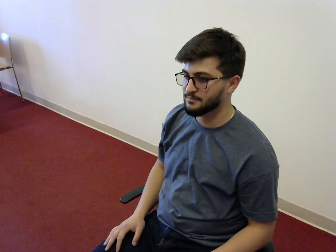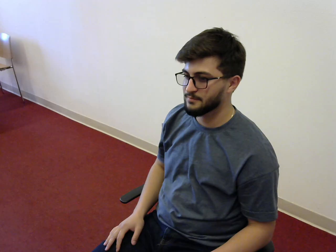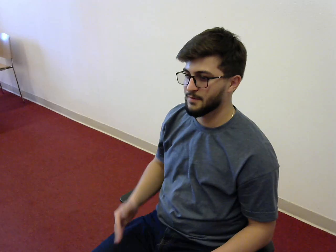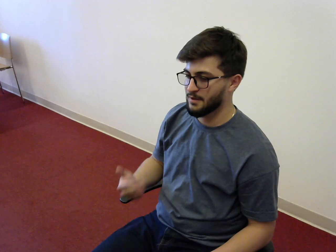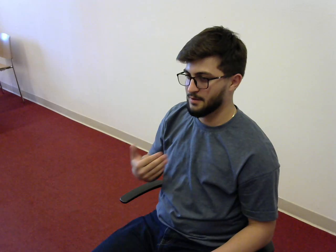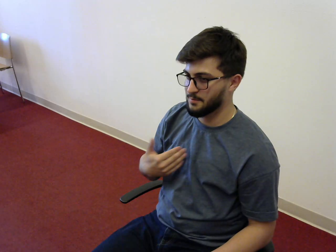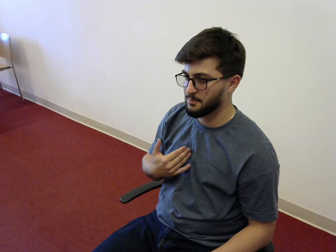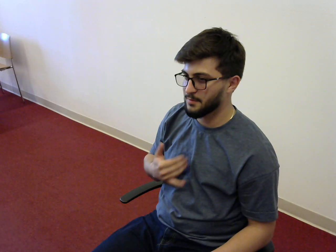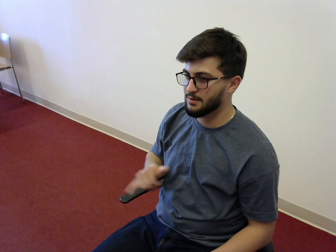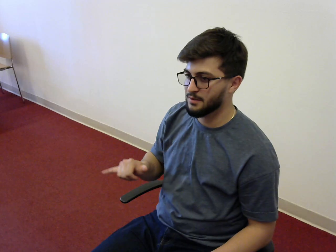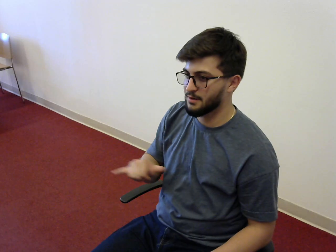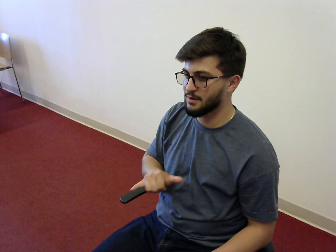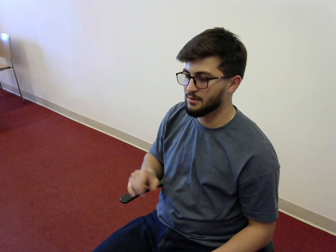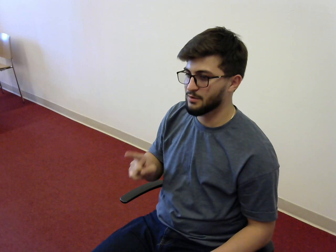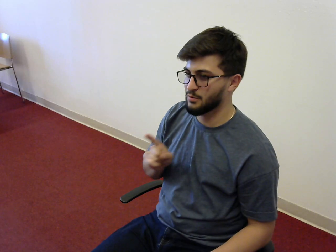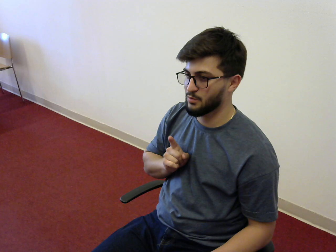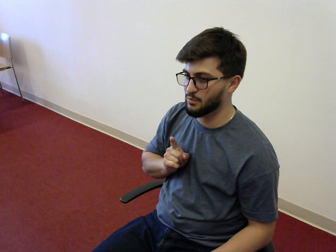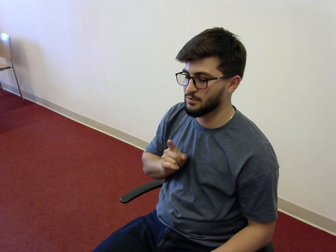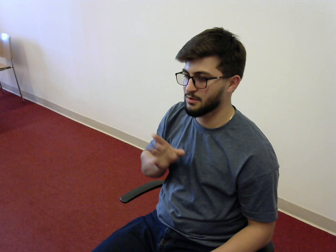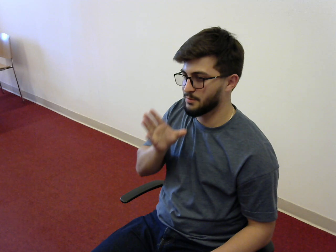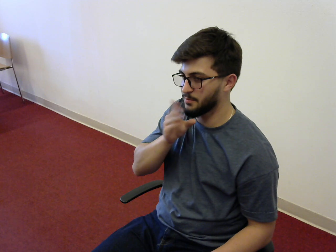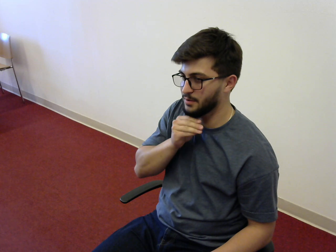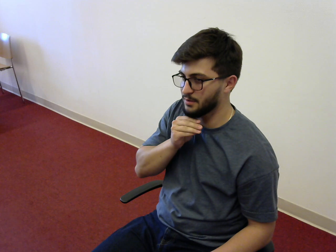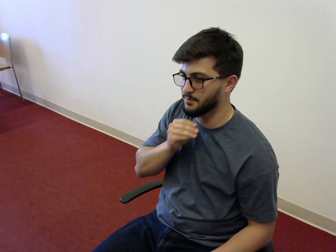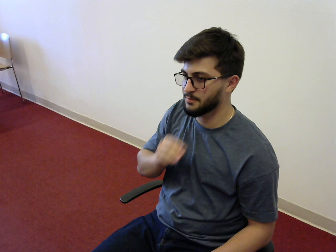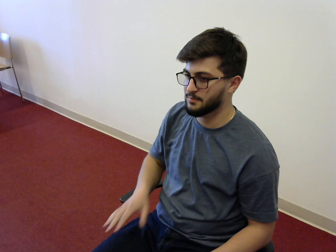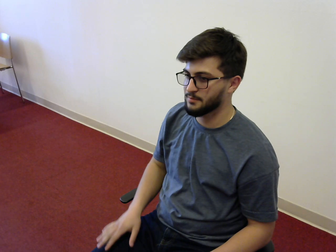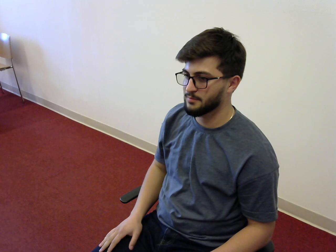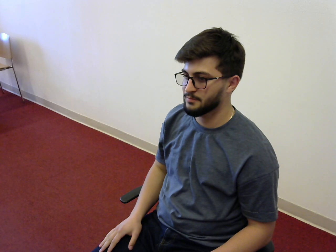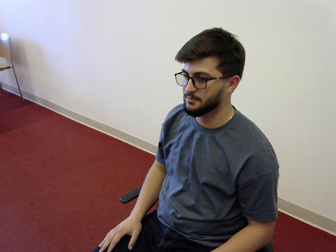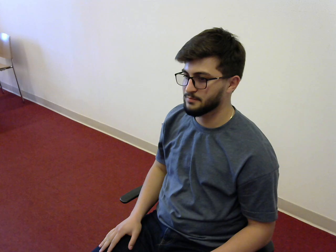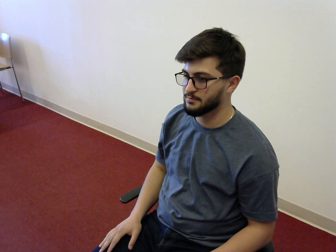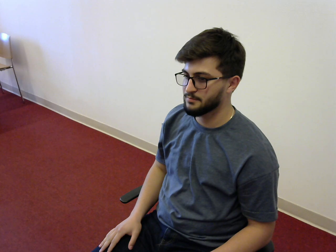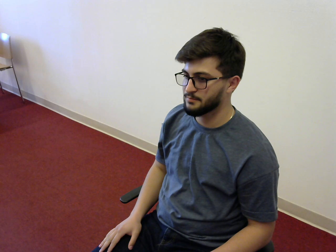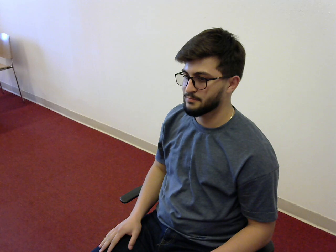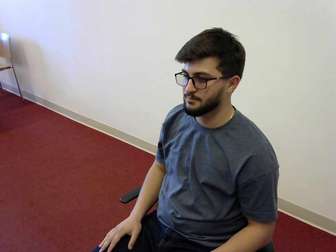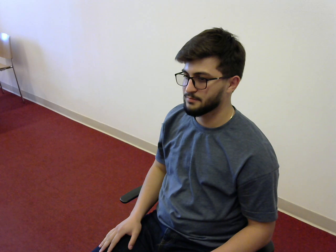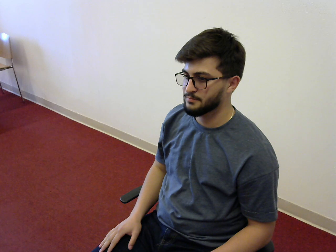Mən harda gözləyə bilərəm?